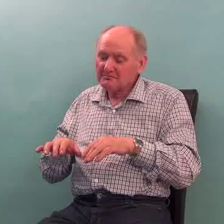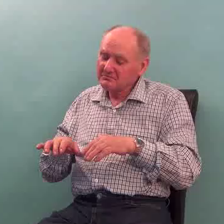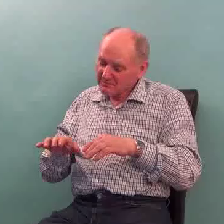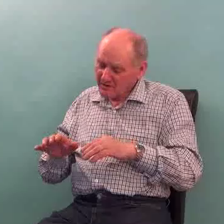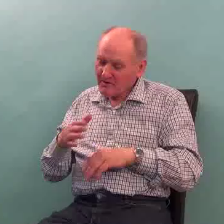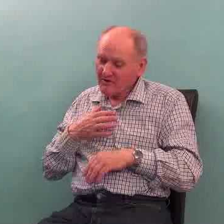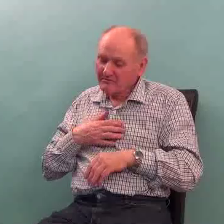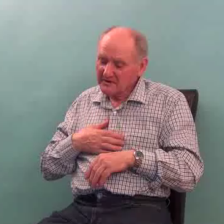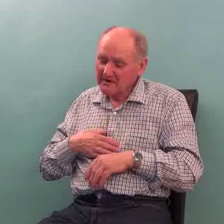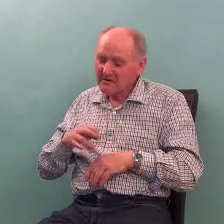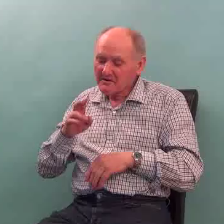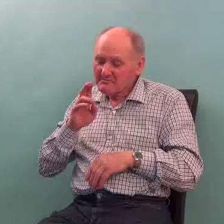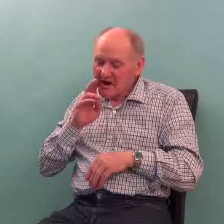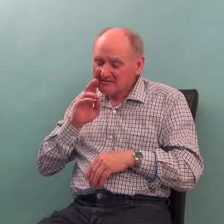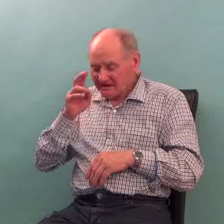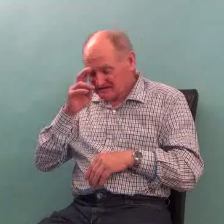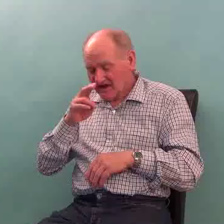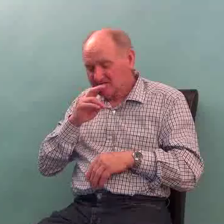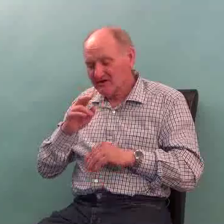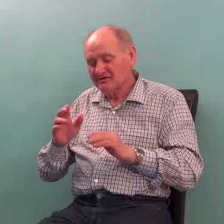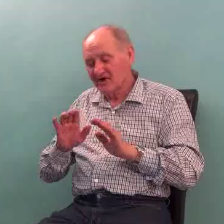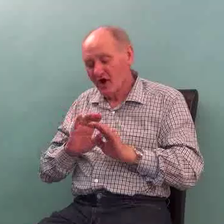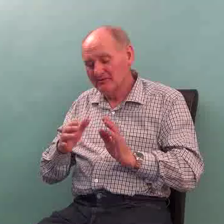Mama i tata lubią się nimi opiekować.